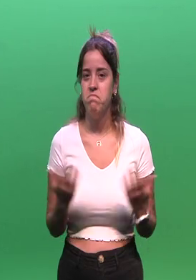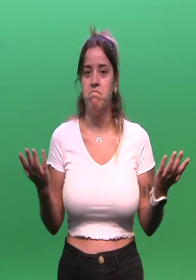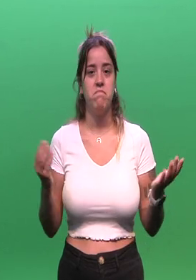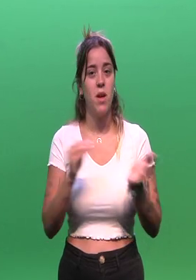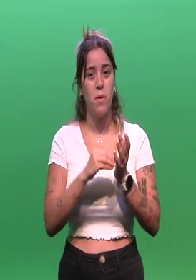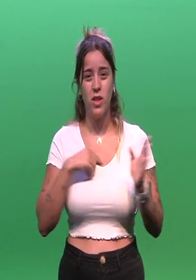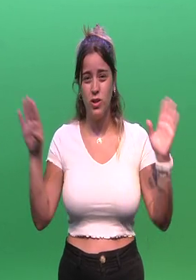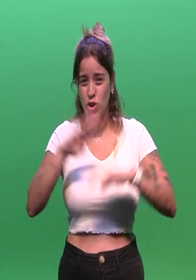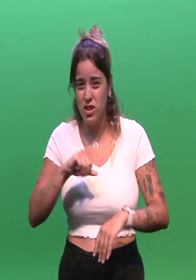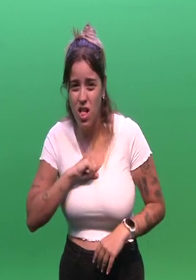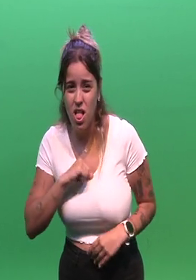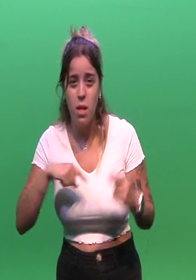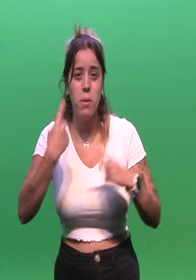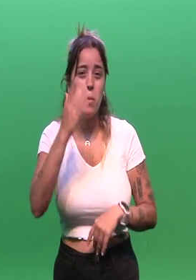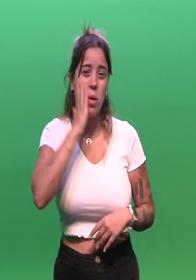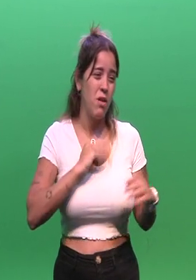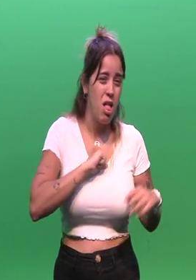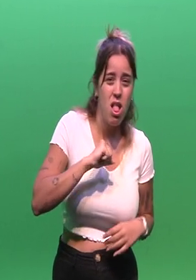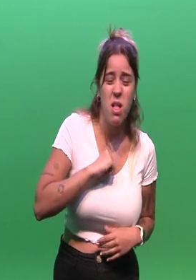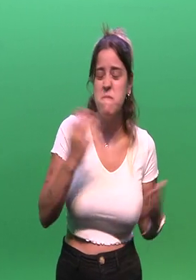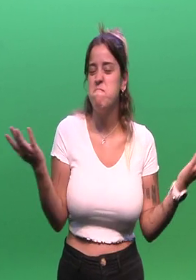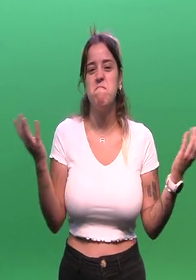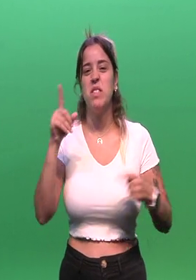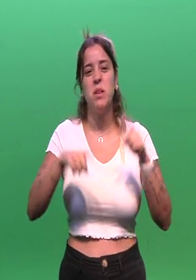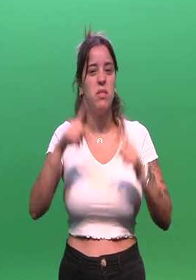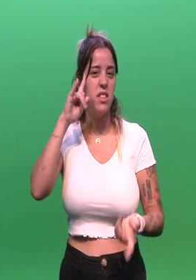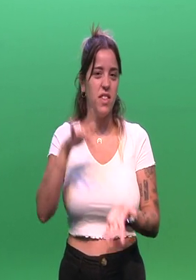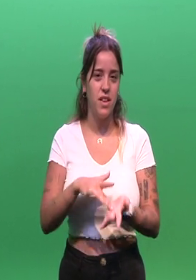De vegades a la nit em poso a tossir, i al matí també, no ho sé, depèn del dia.